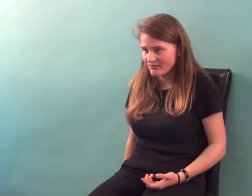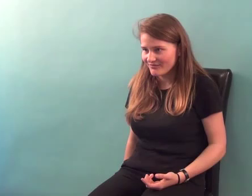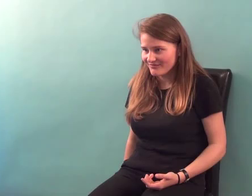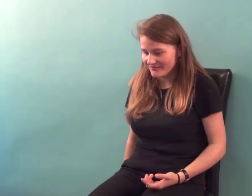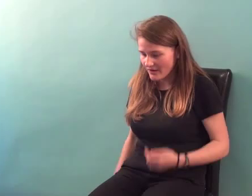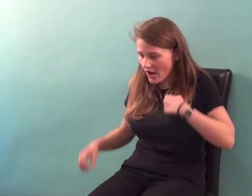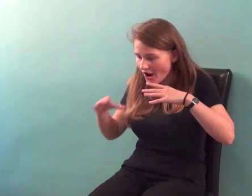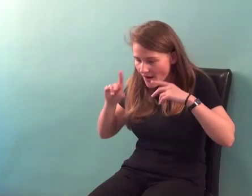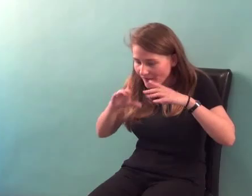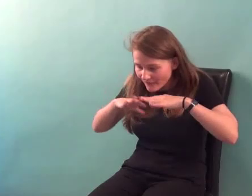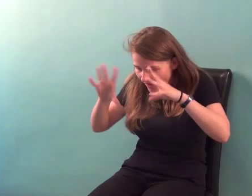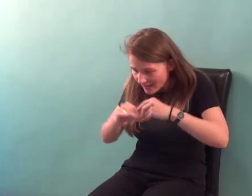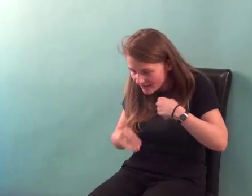Razem to ja mam wolne...